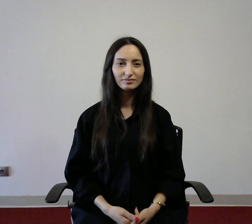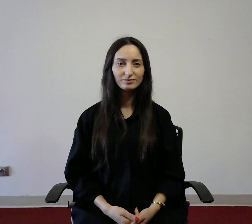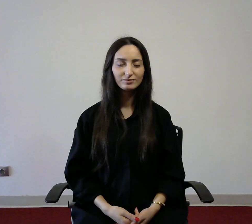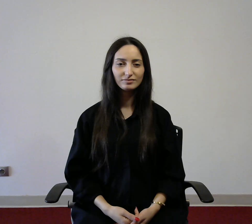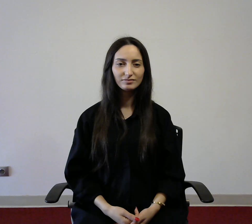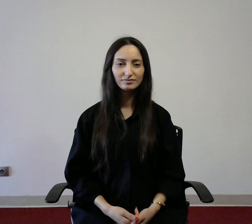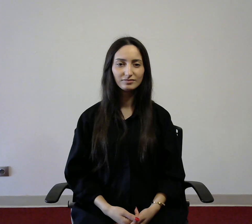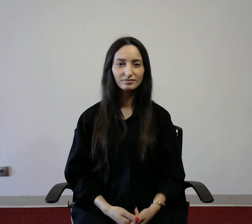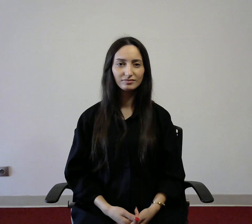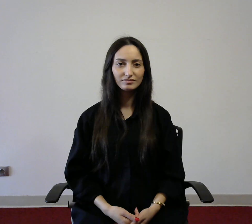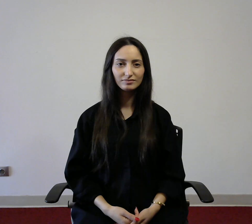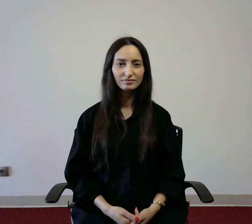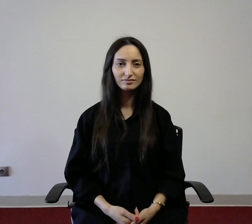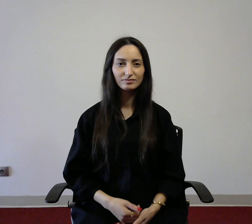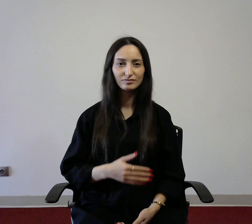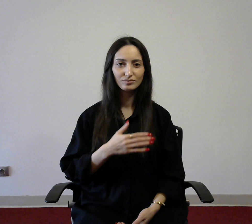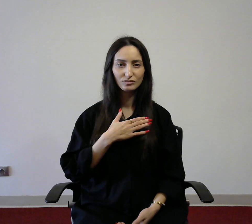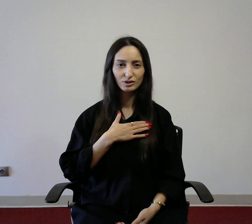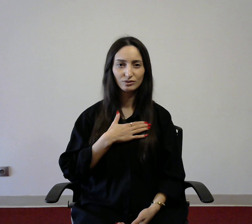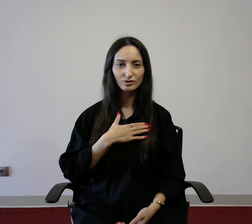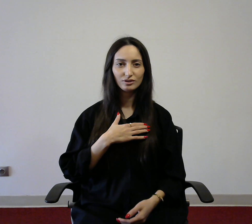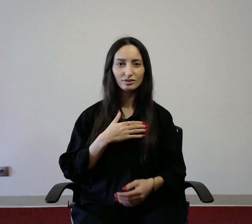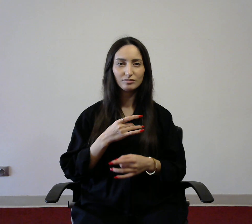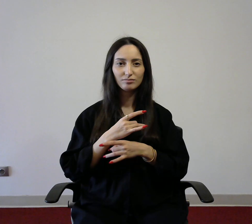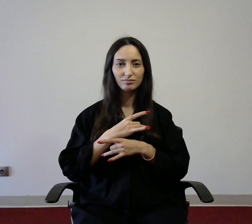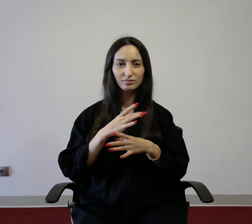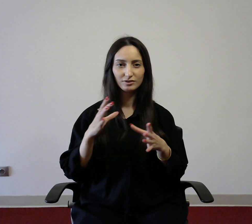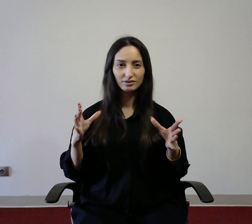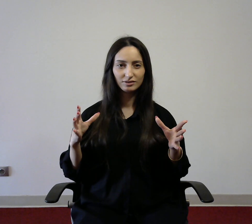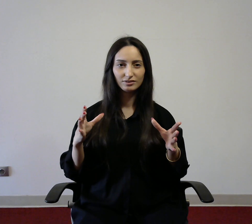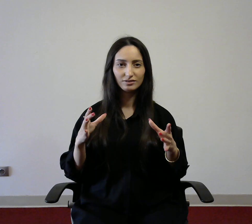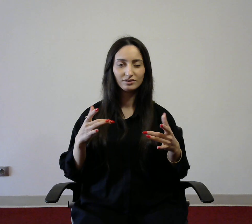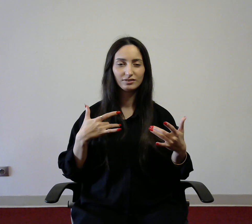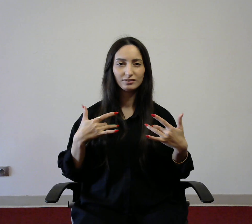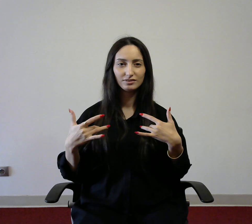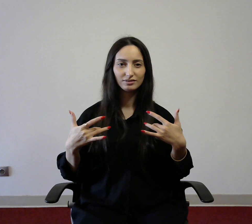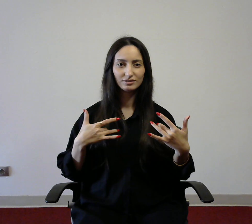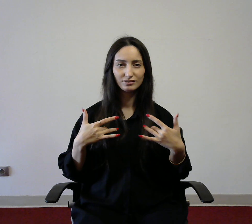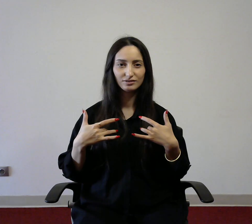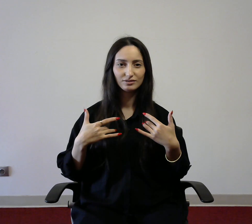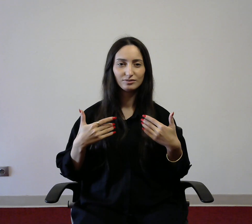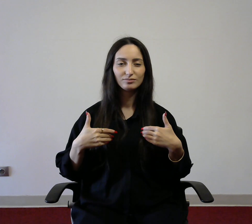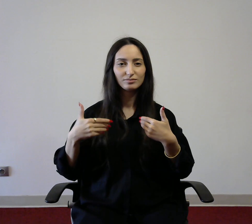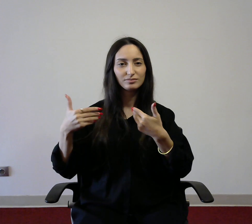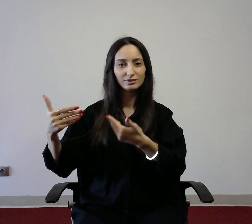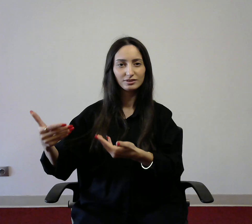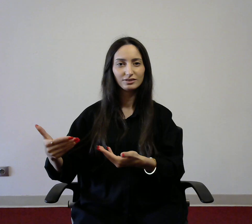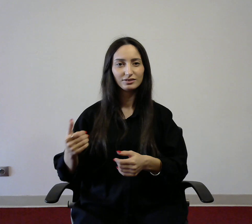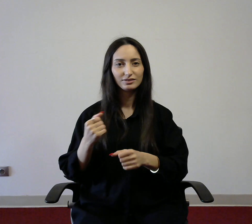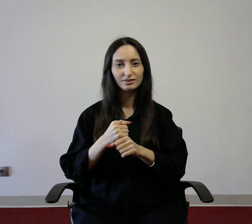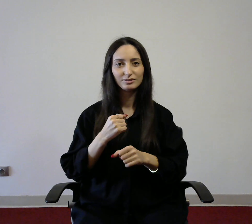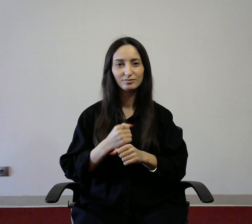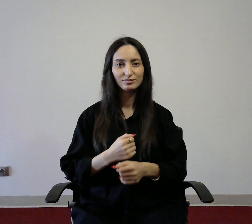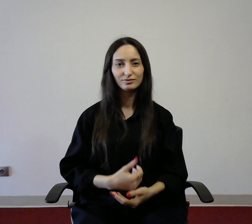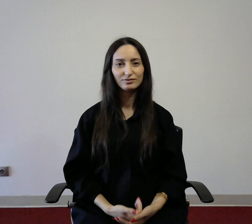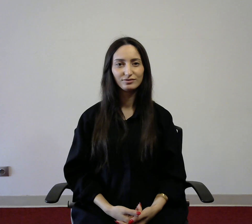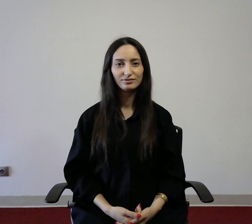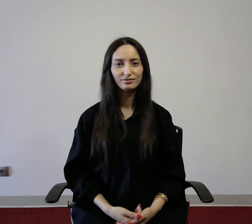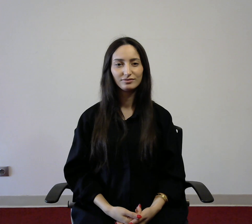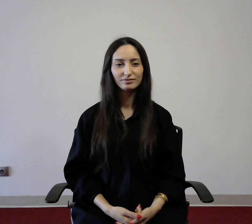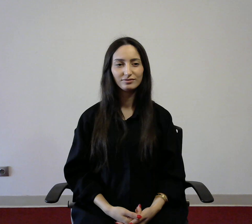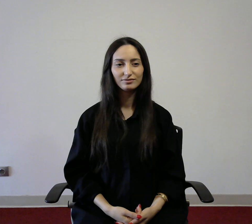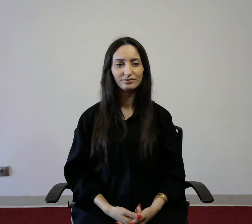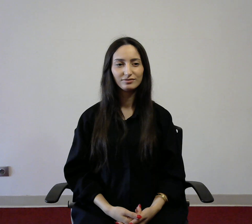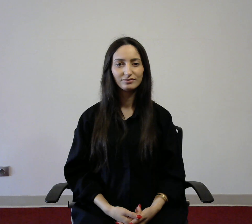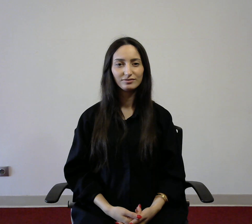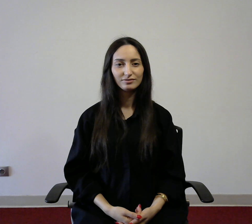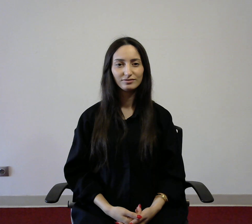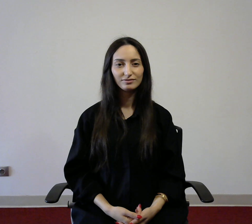Məni bayram tədbirinə dəvət ediblər